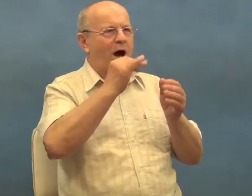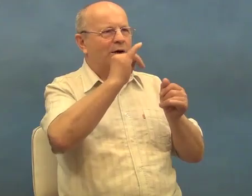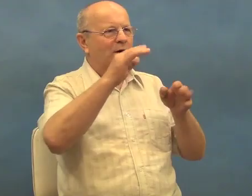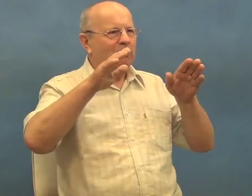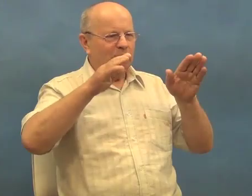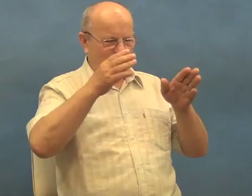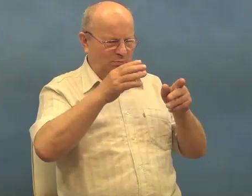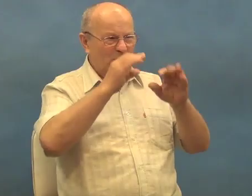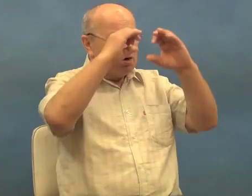Lornetka.